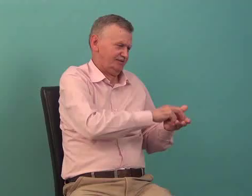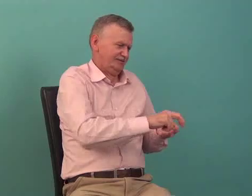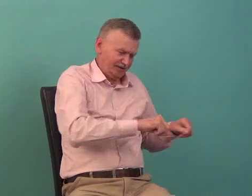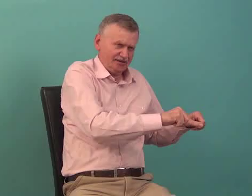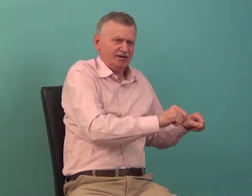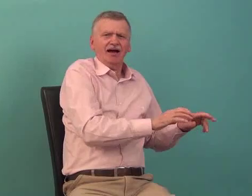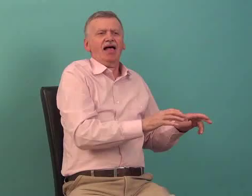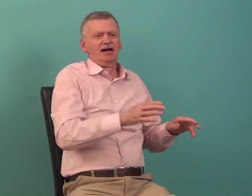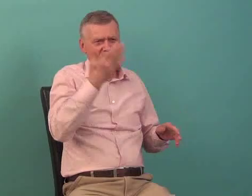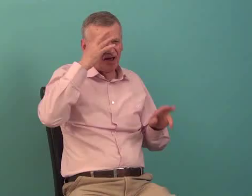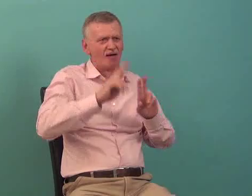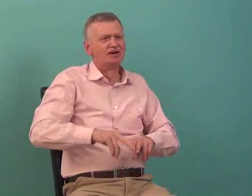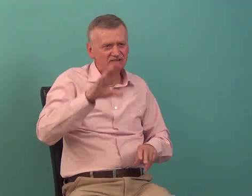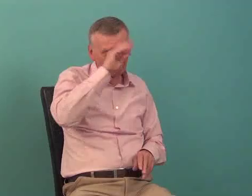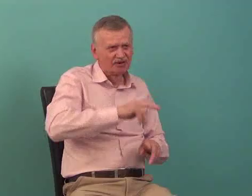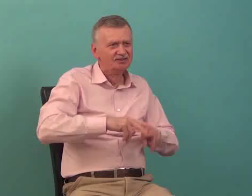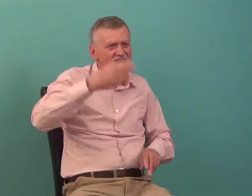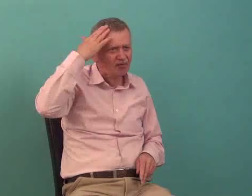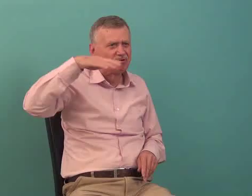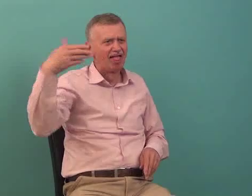Przypomniał sobie, że zapomniał zabrać czapki, która spadła mu z głowy.